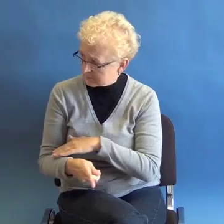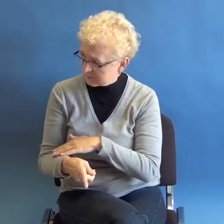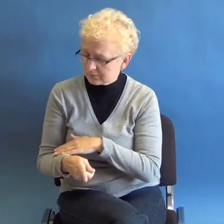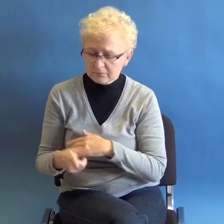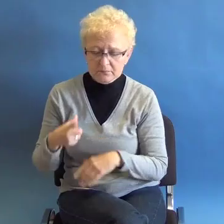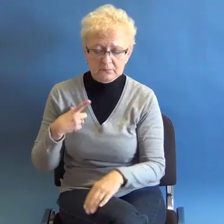Aha.